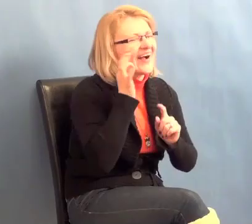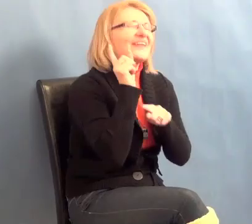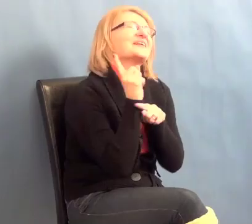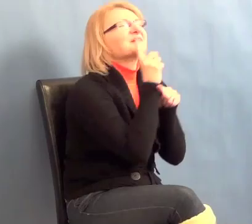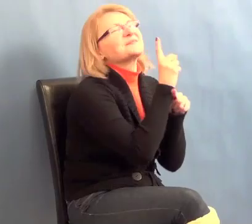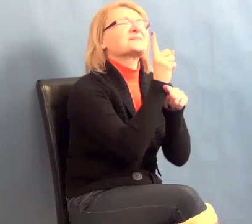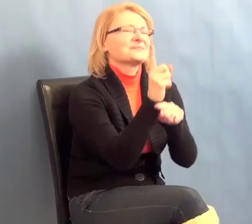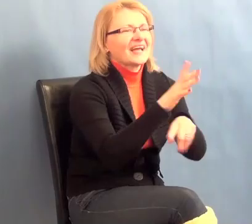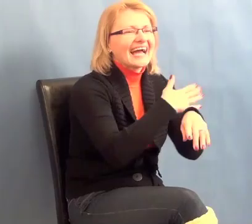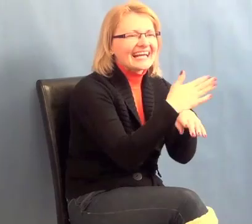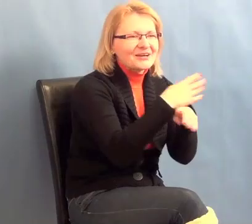Kot idzie zadowolony, merda ogonem.